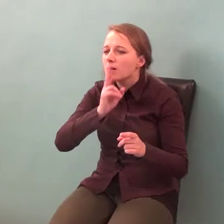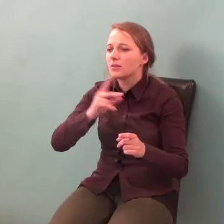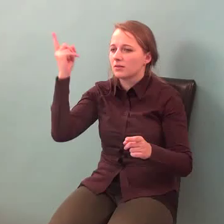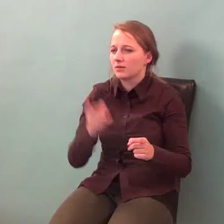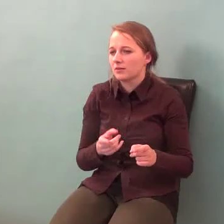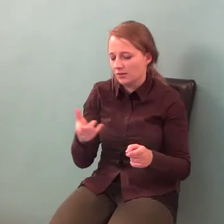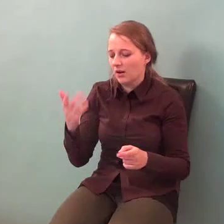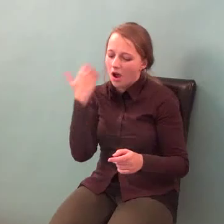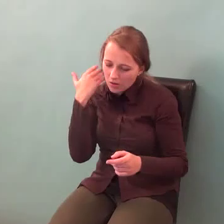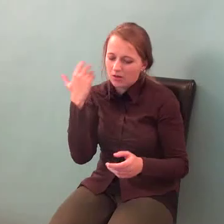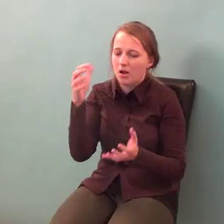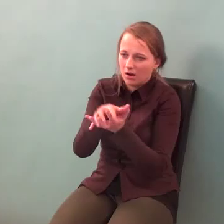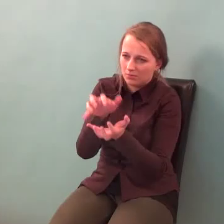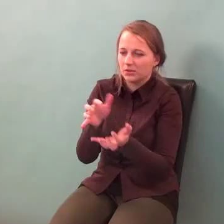Przekreślony alkohol, hamburger.